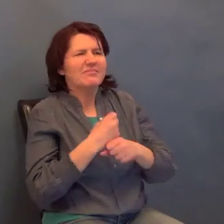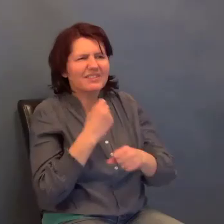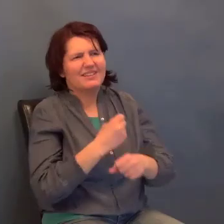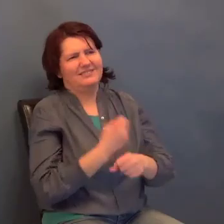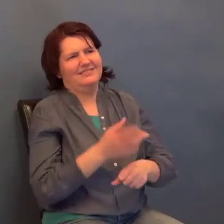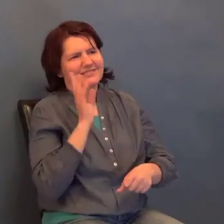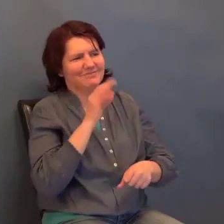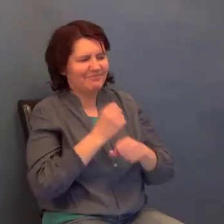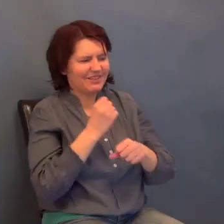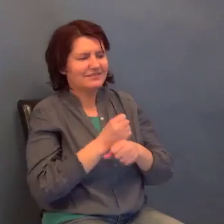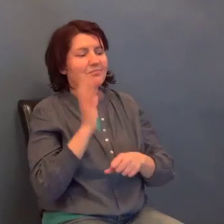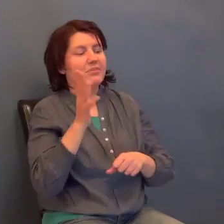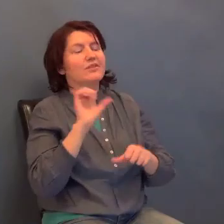Też pracuję.